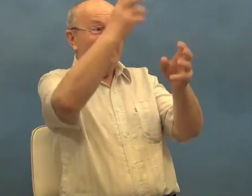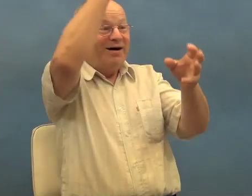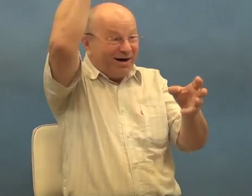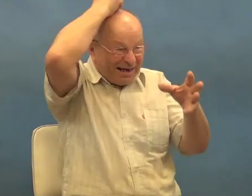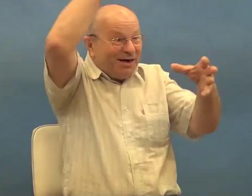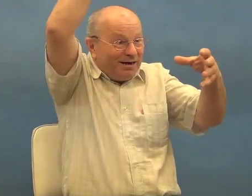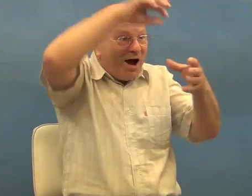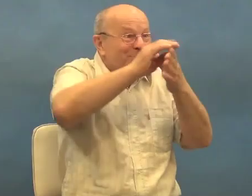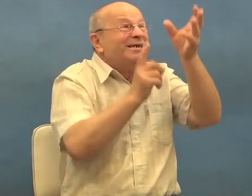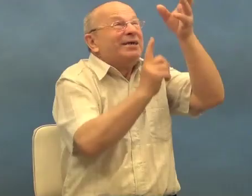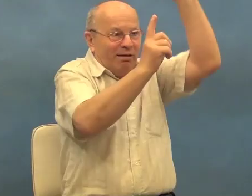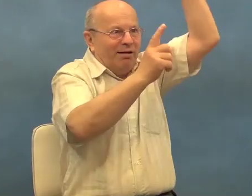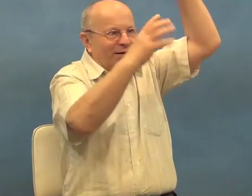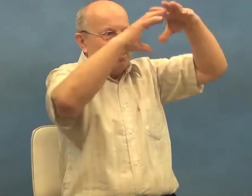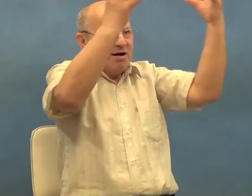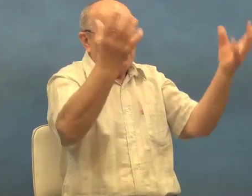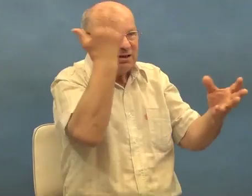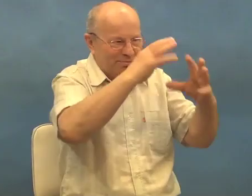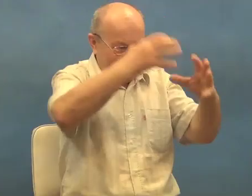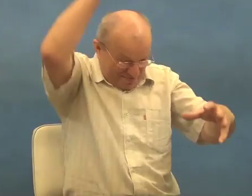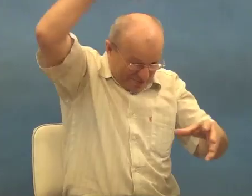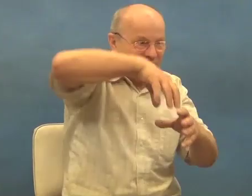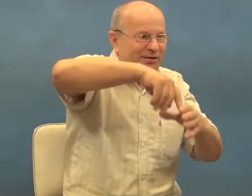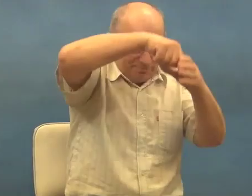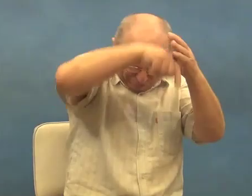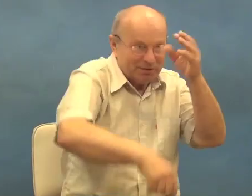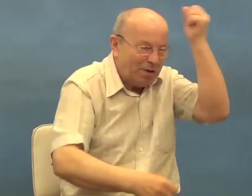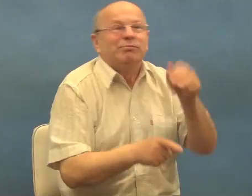Akurat w rynnie kula zepchnęła go na ziemię i uciekł.